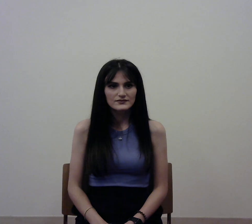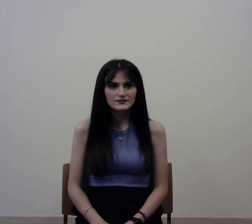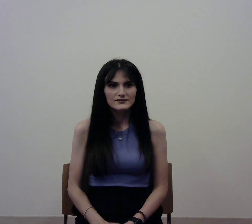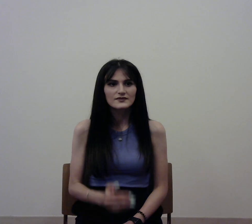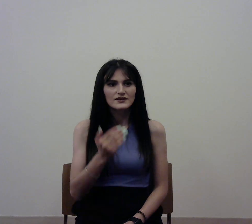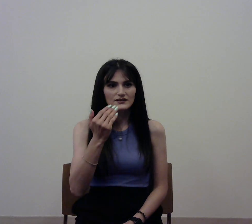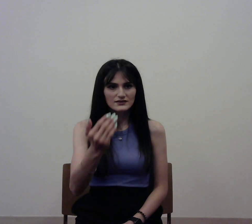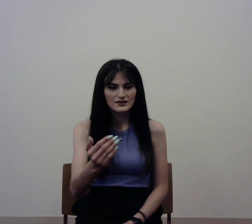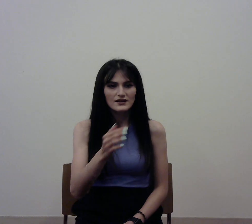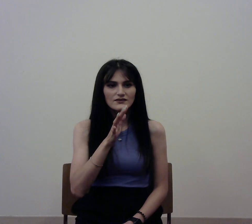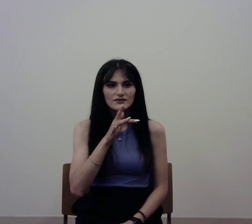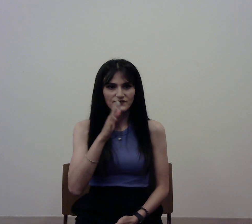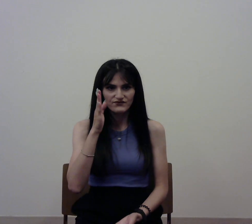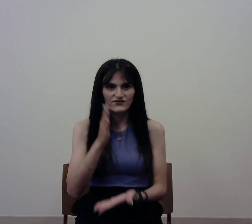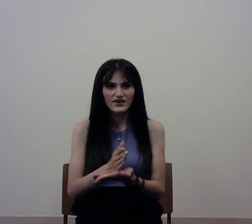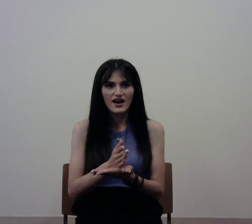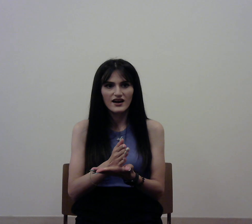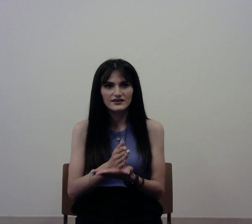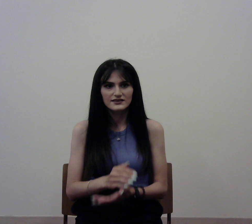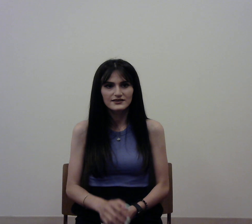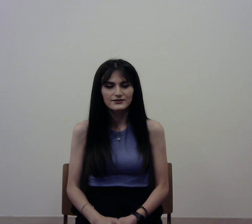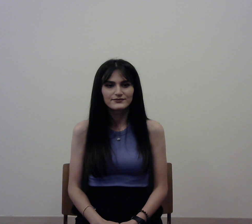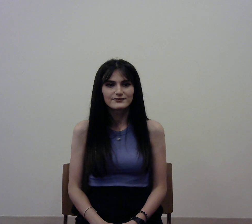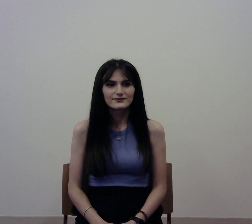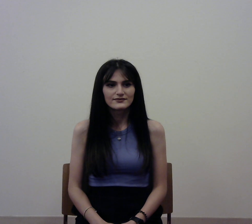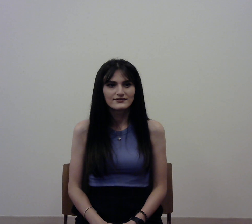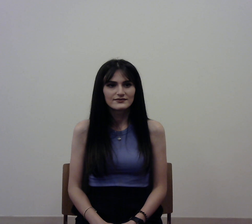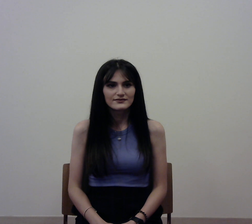Sizin vaxtınız var?